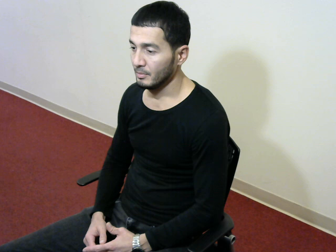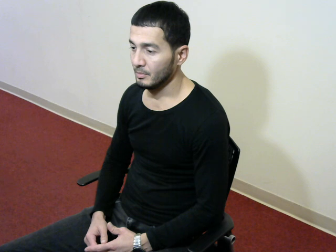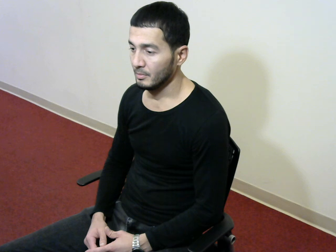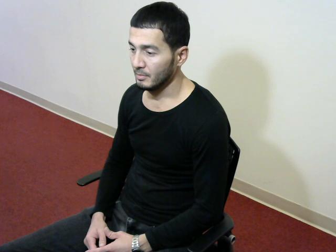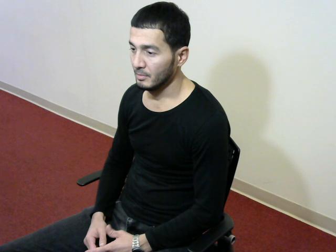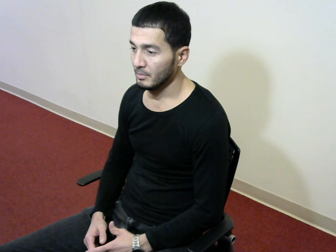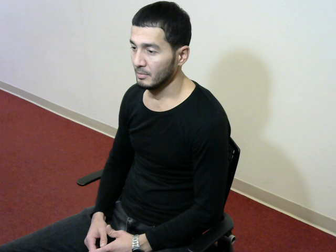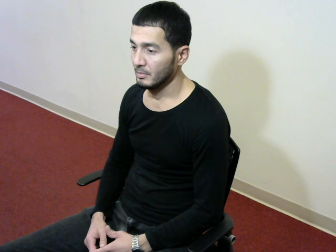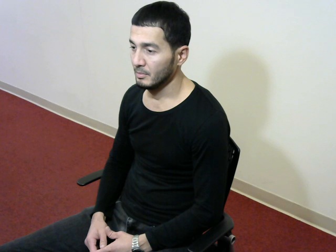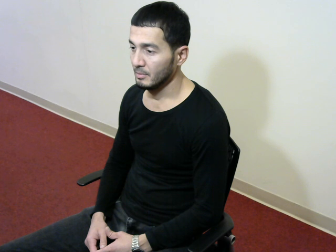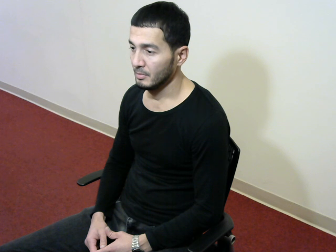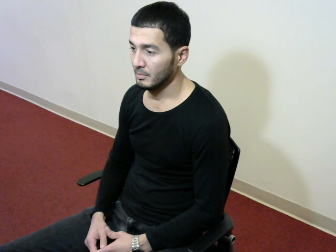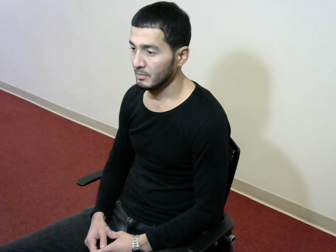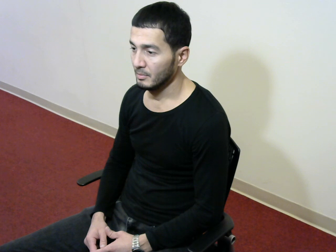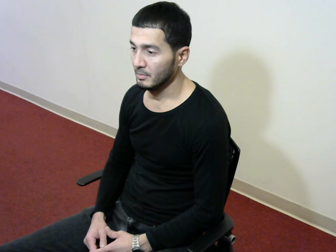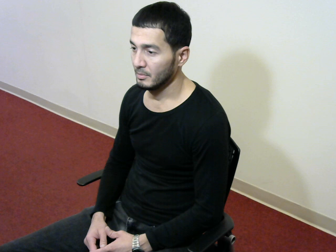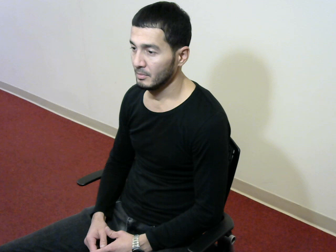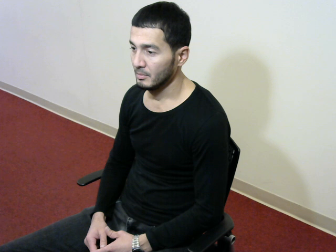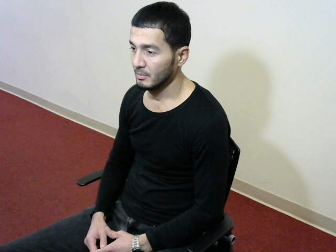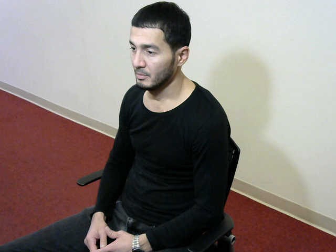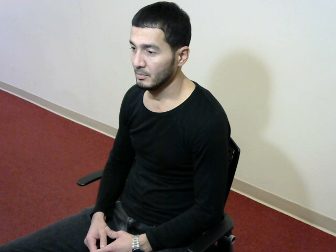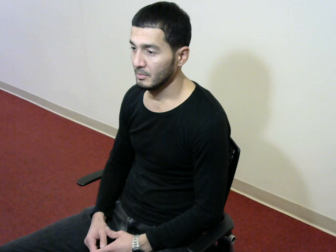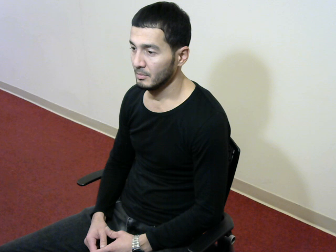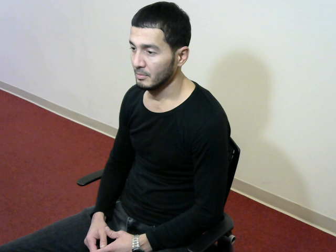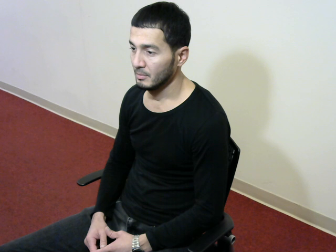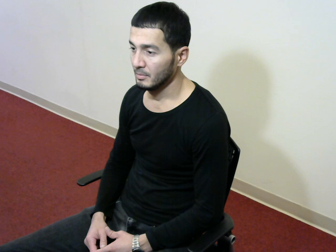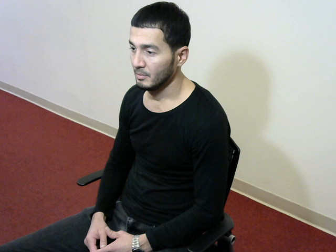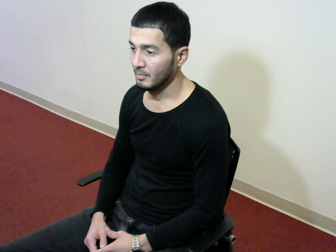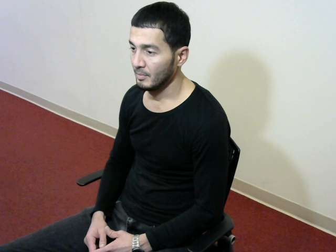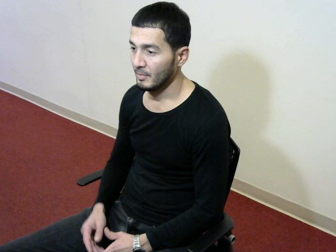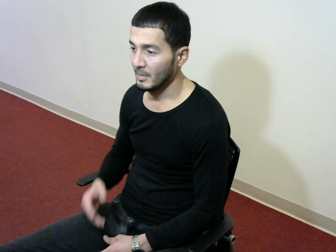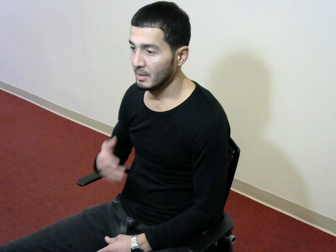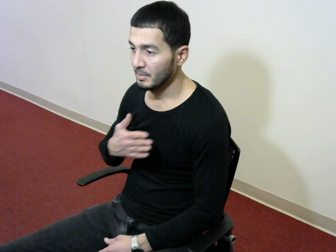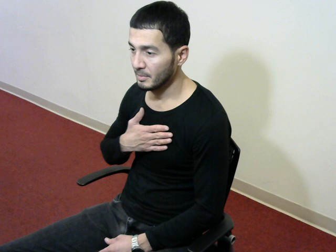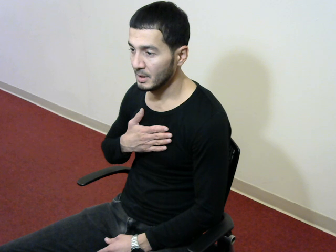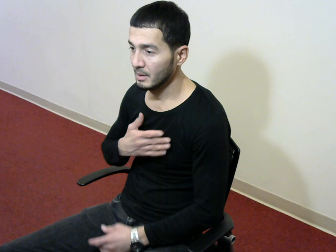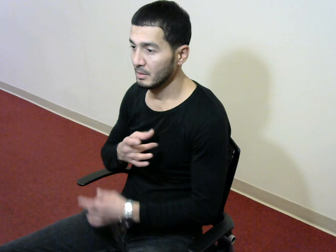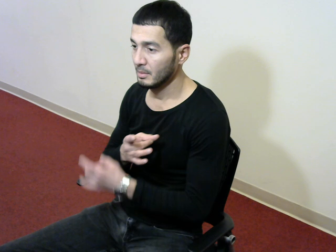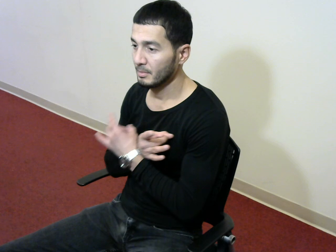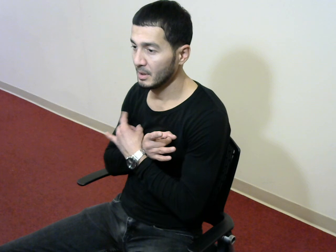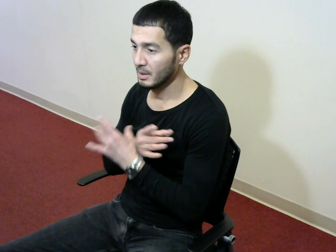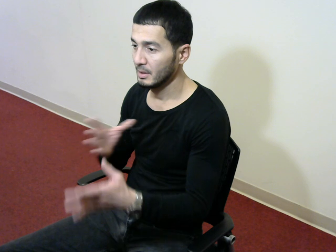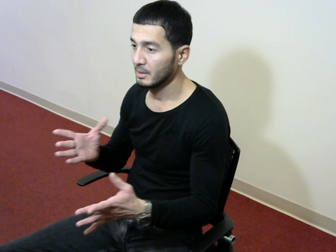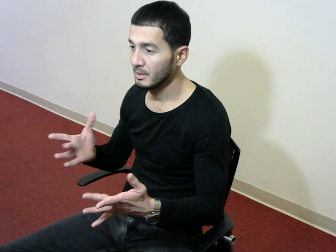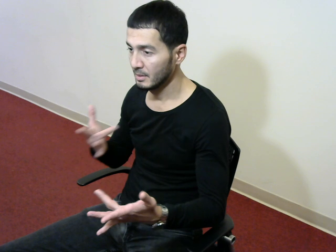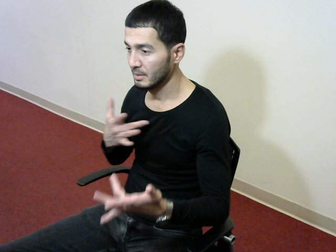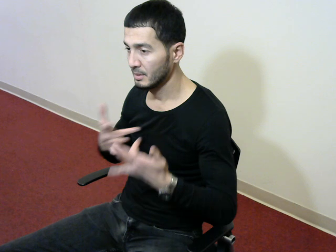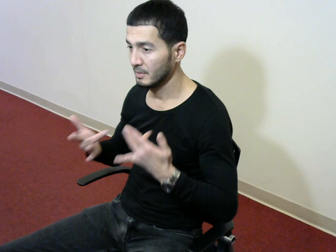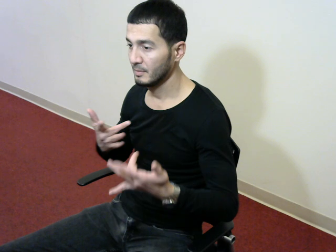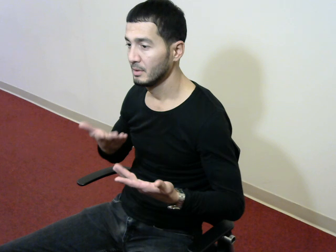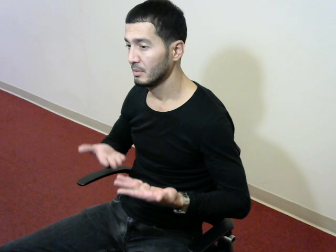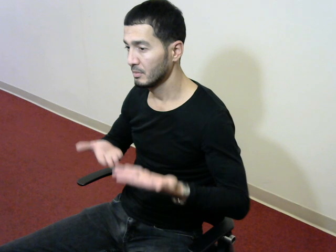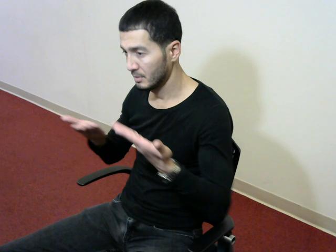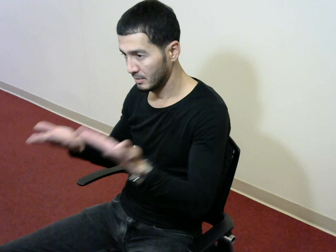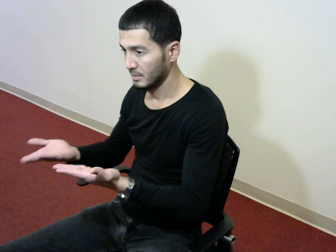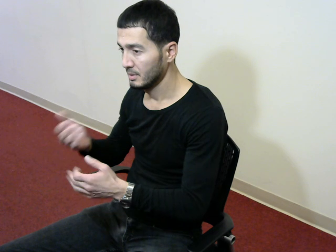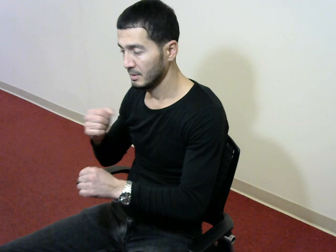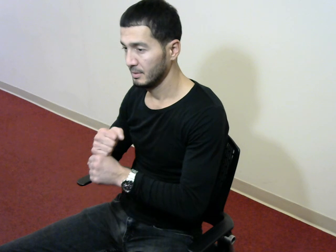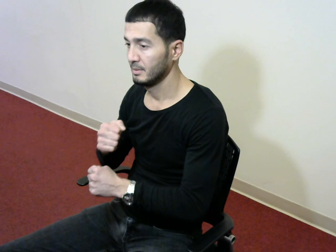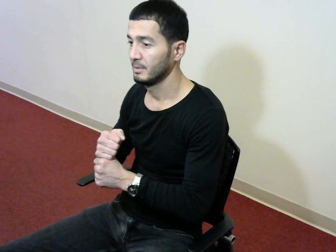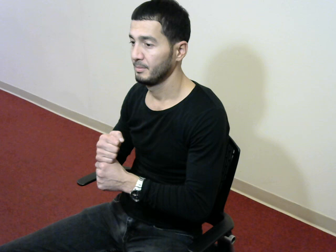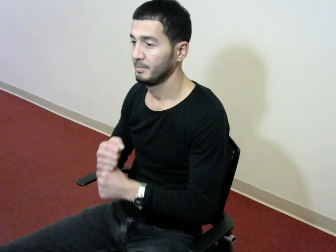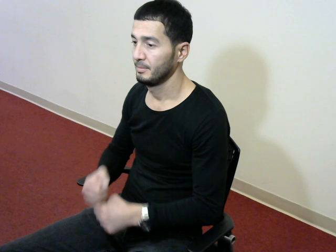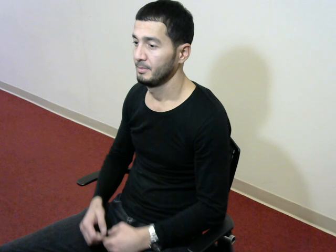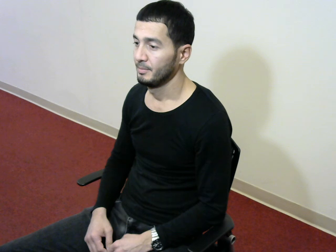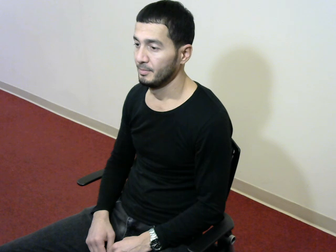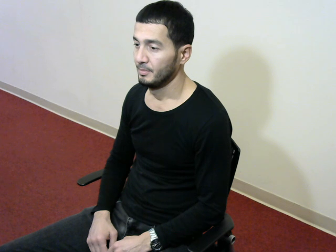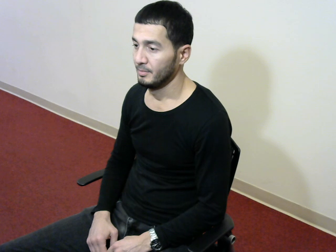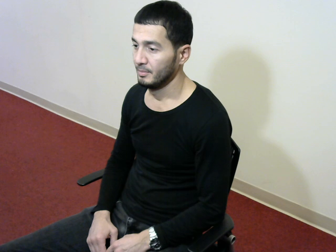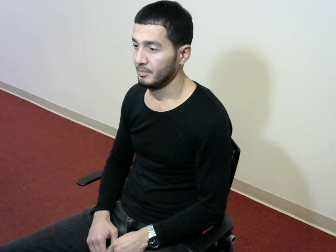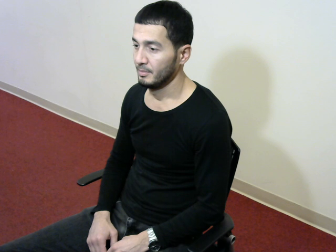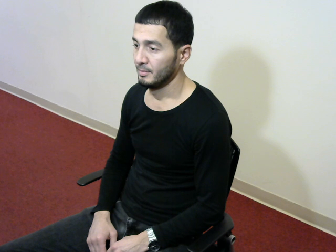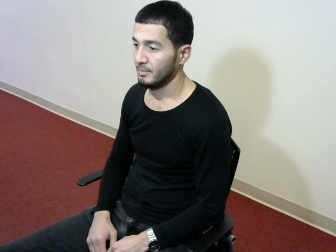Məni bayram tədbirinə dəvət ediblər